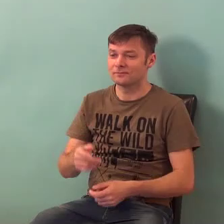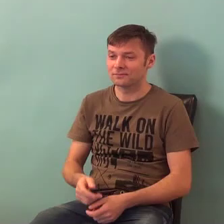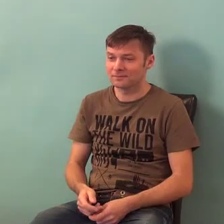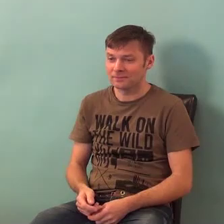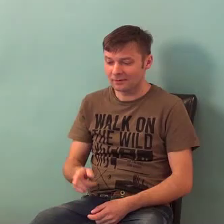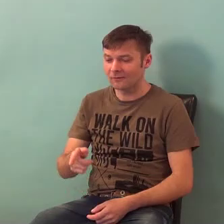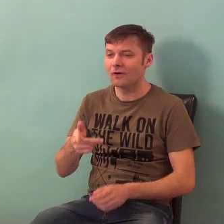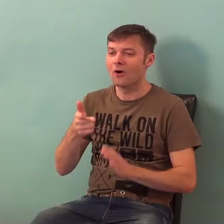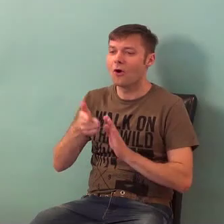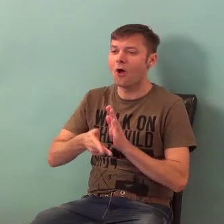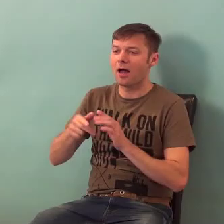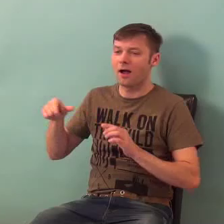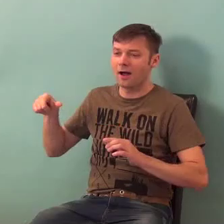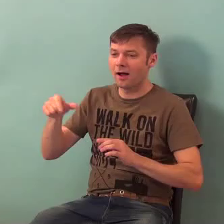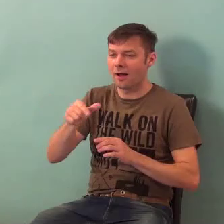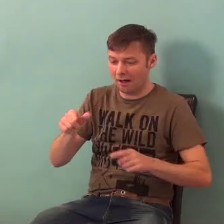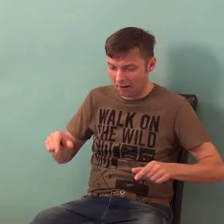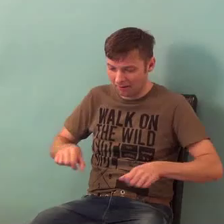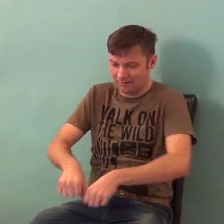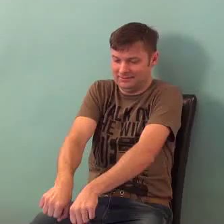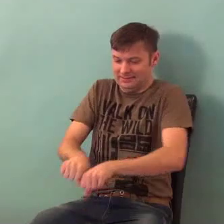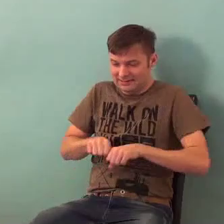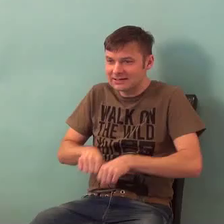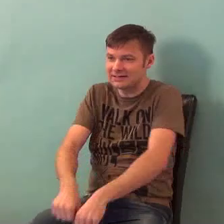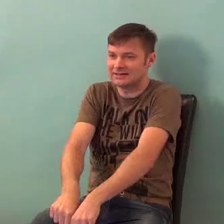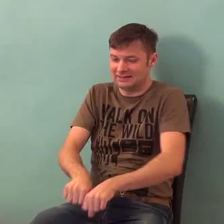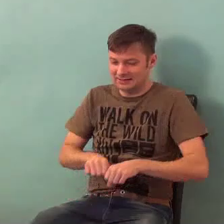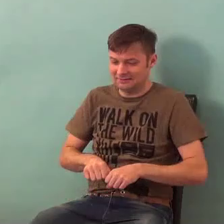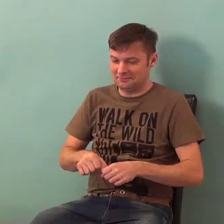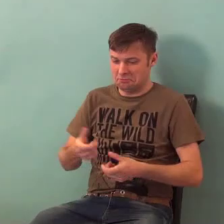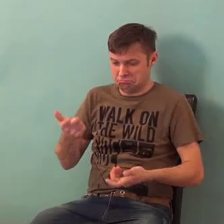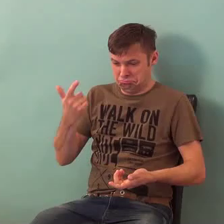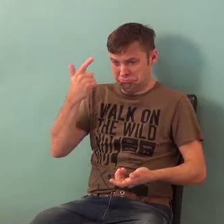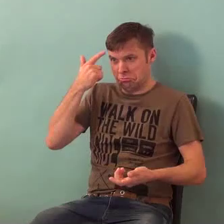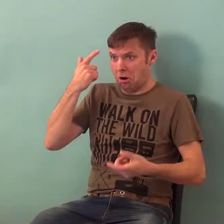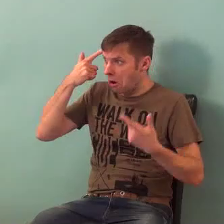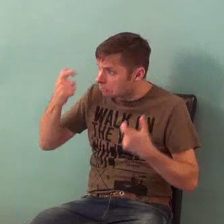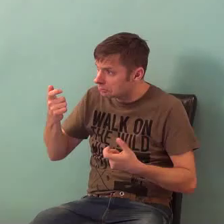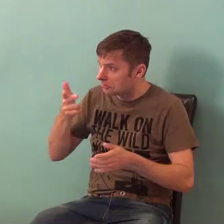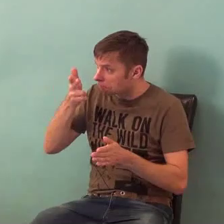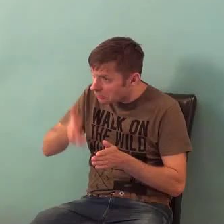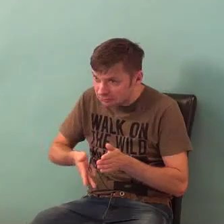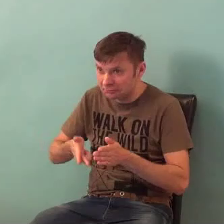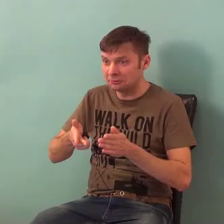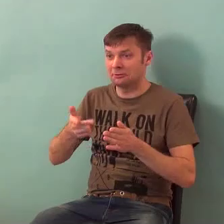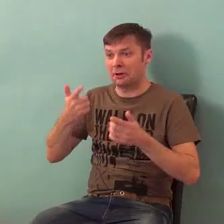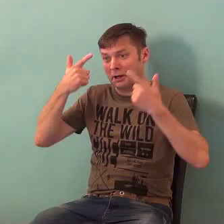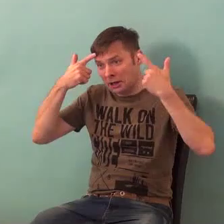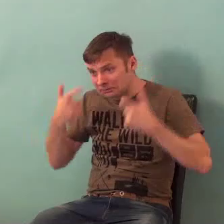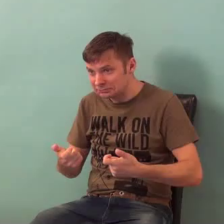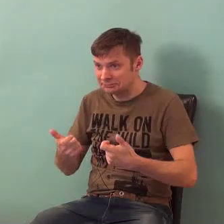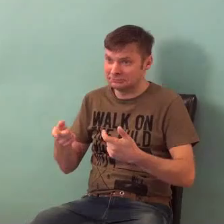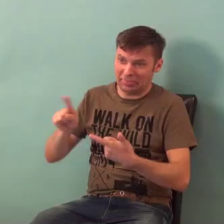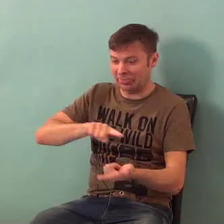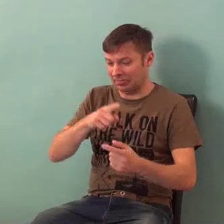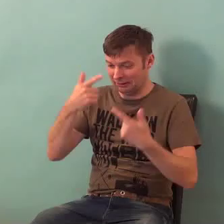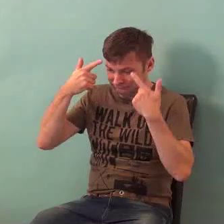Przejazd kolejowy albo drezyna na torze, można pomylić drezynę z pociągiem.